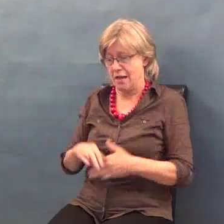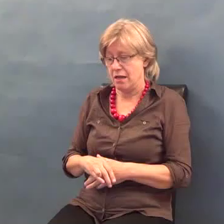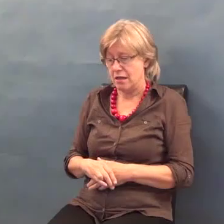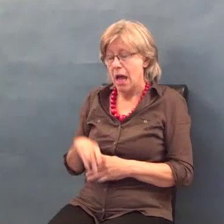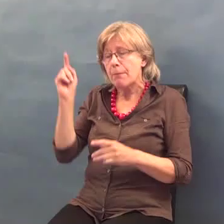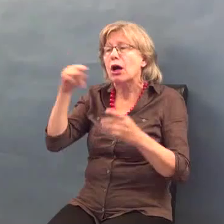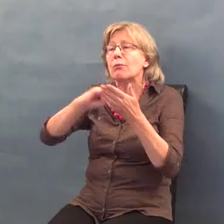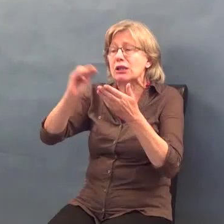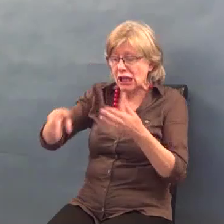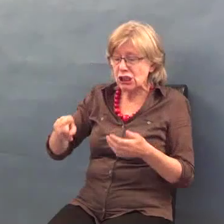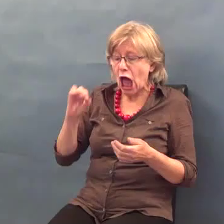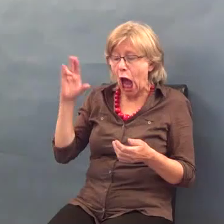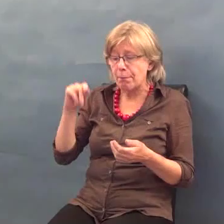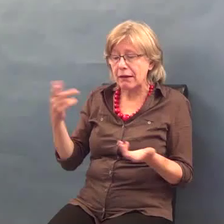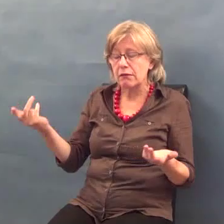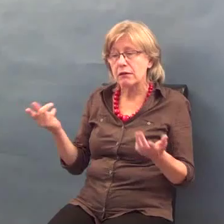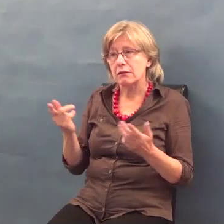Jest napisane "op".